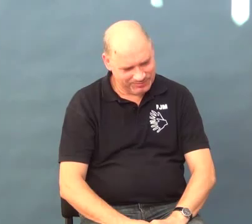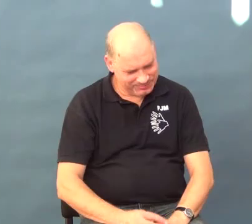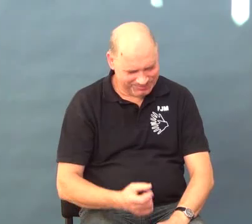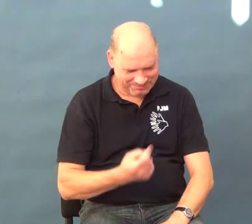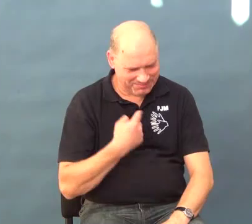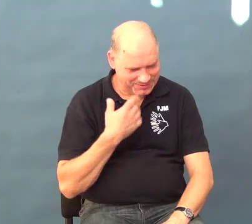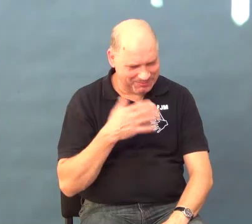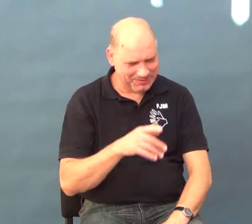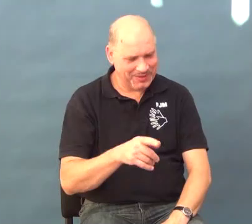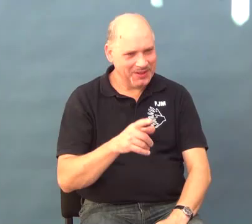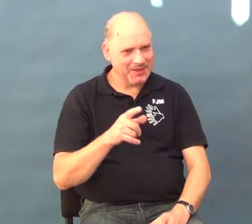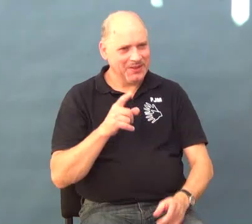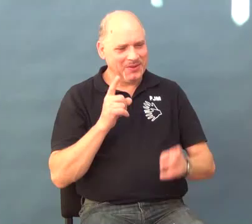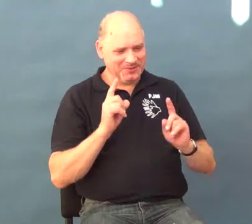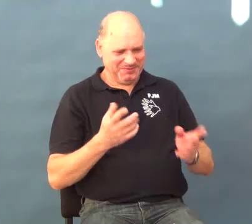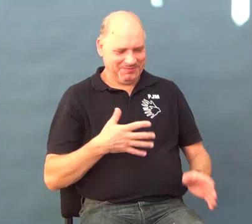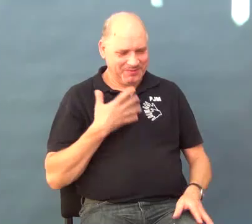Dziwne dla mnie, nie znam czegoś takiego.